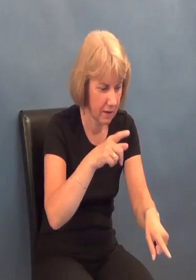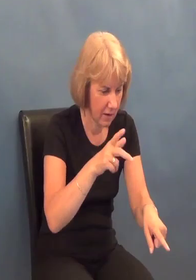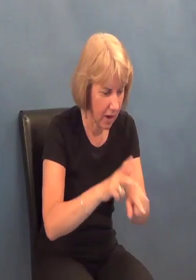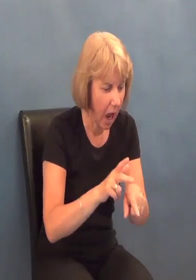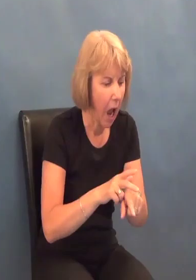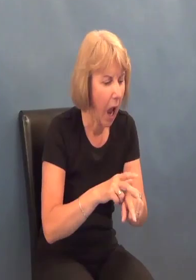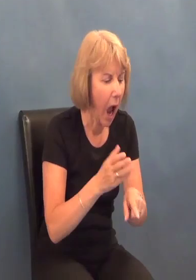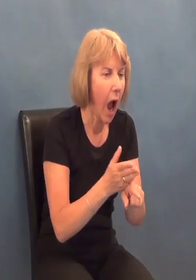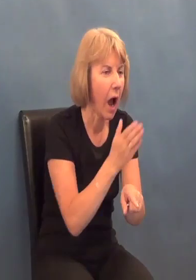Ty o osiemnastej?